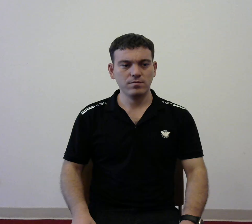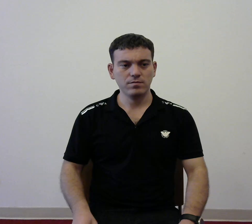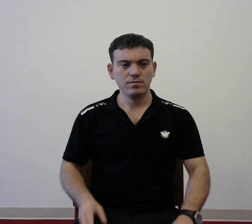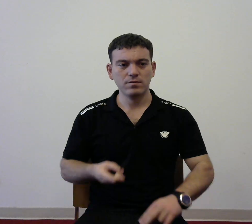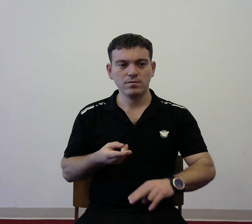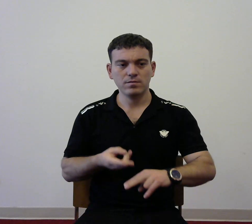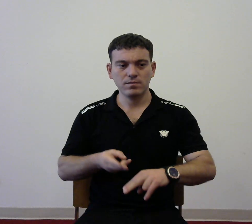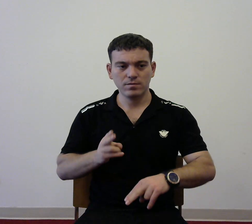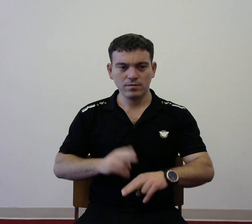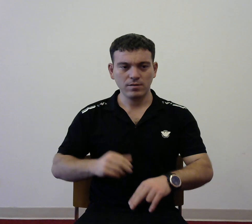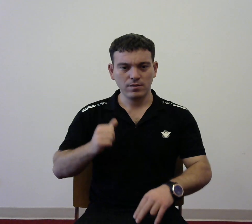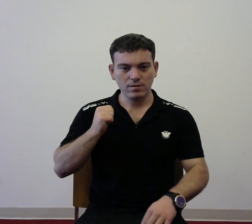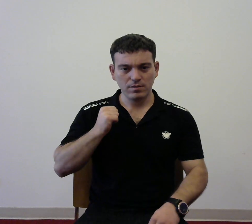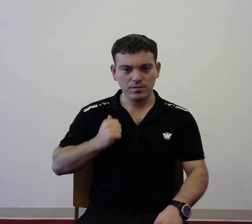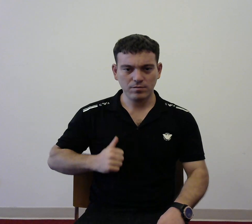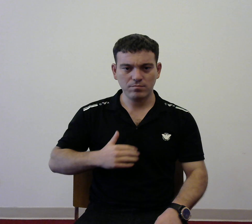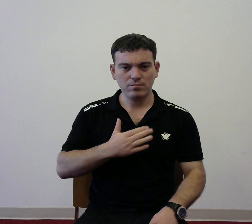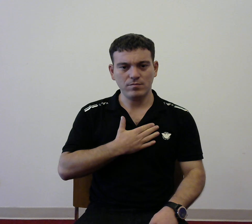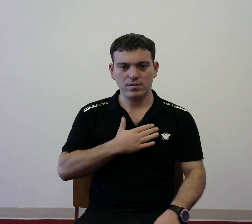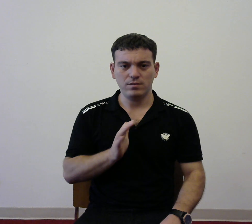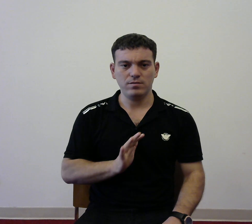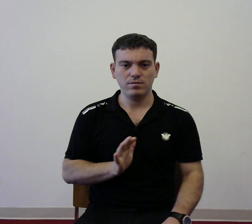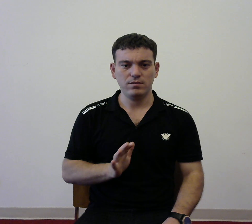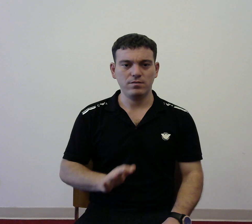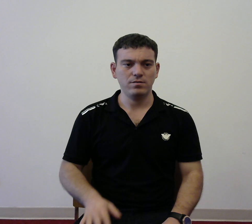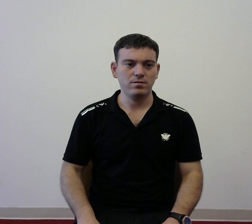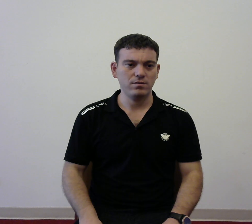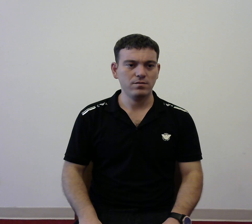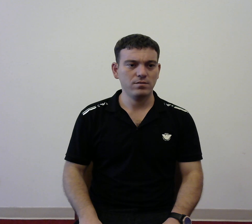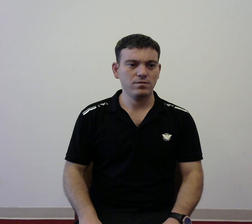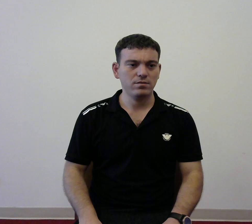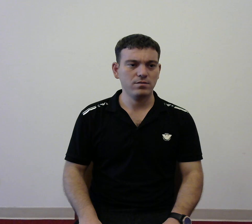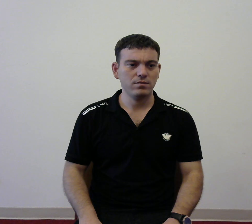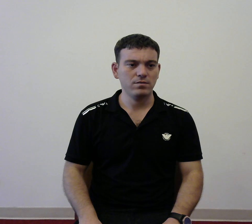Bu çanta mənim deyil